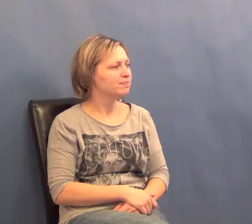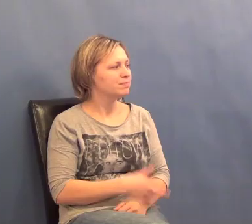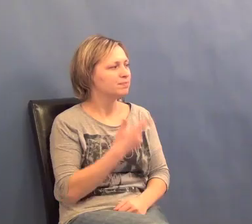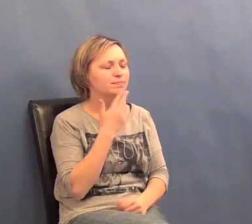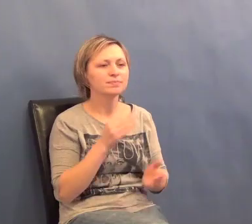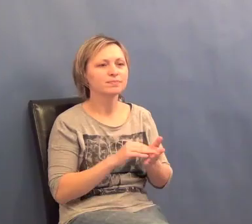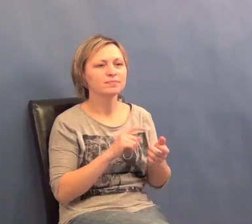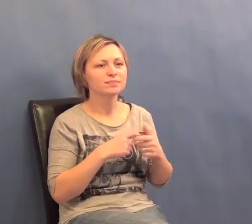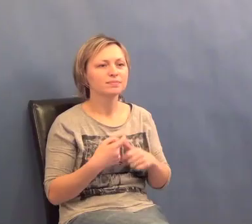Nie ma doświadczenia ze zdaniami.